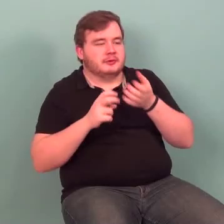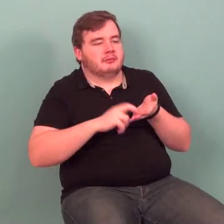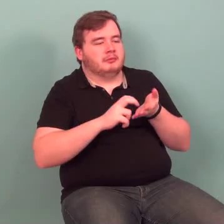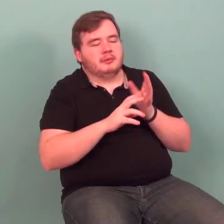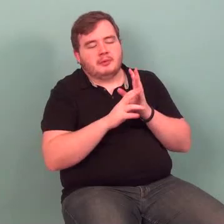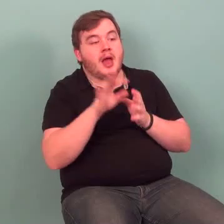Idą dalej.